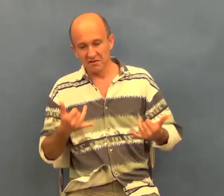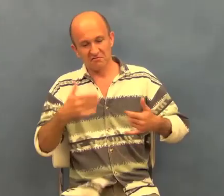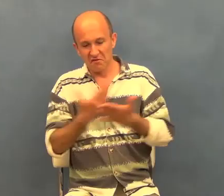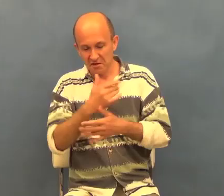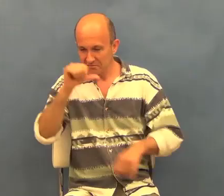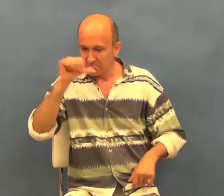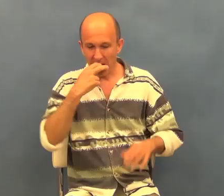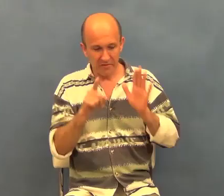A teraz nowe i jest lipa.